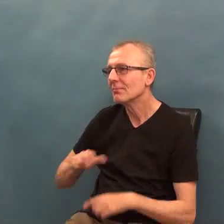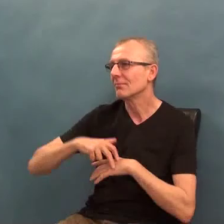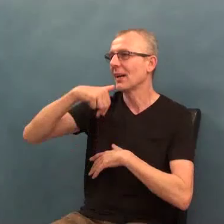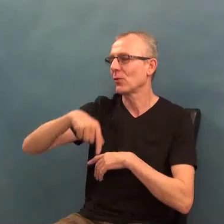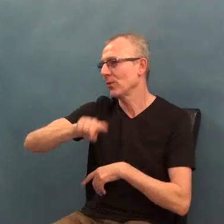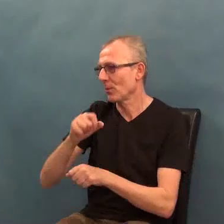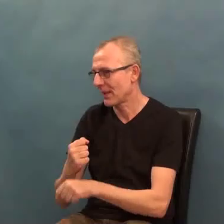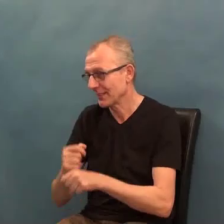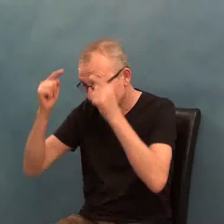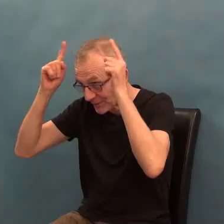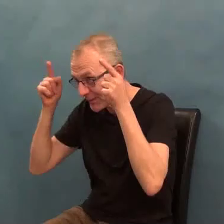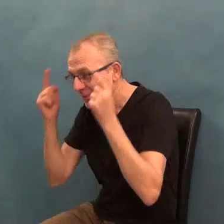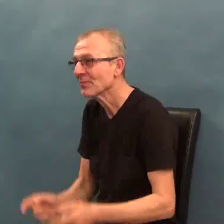Myszka Miki wstaje i idzie do pracy.